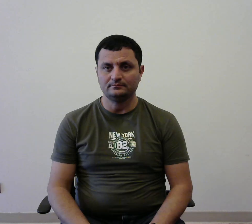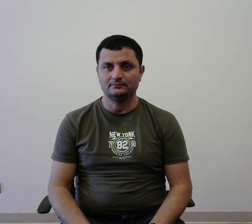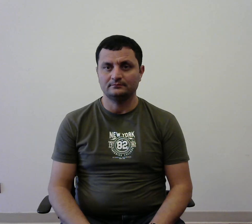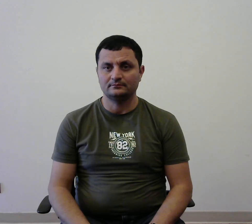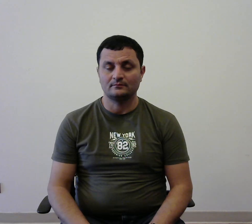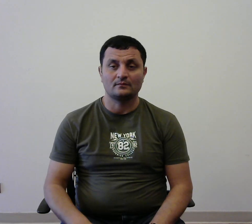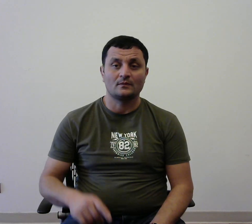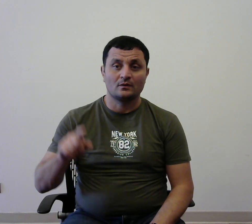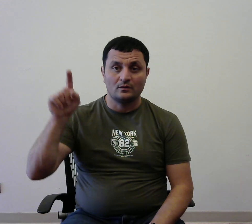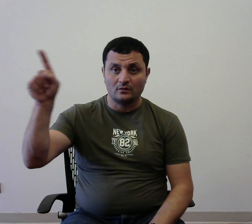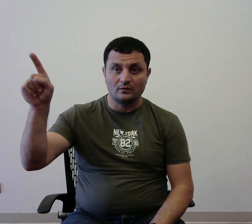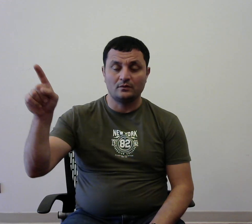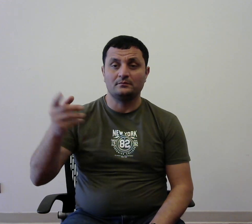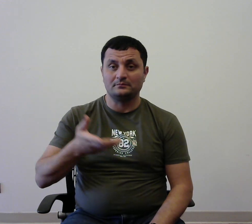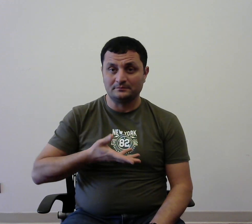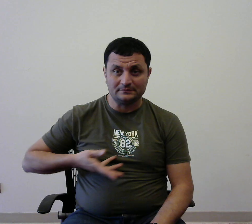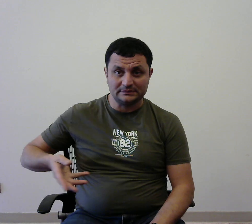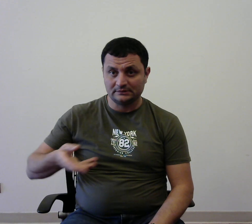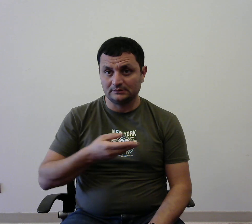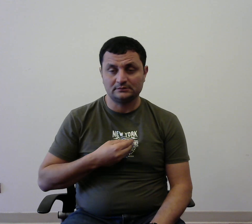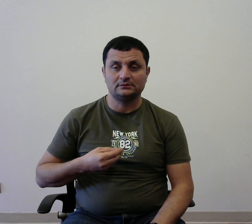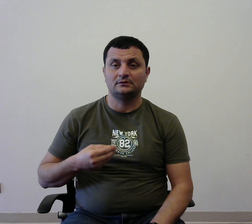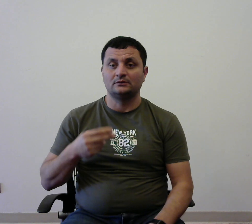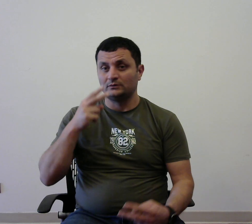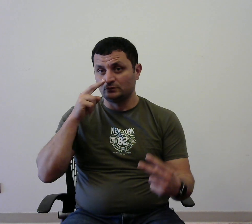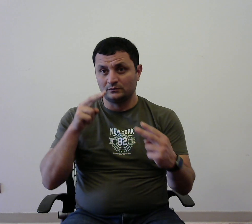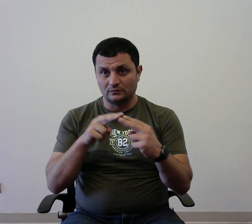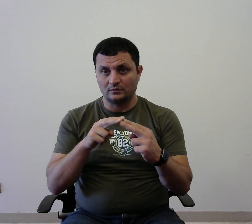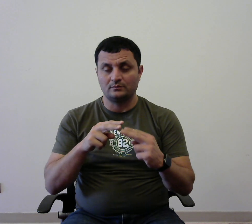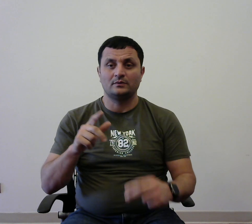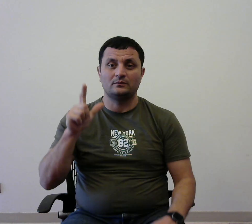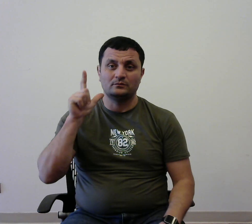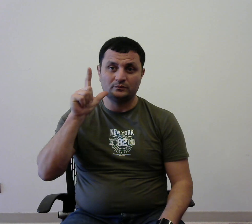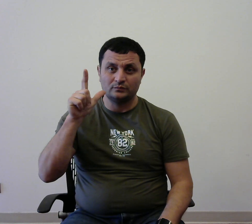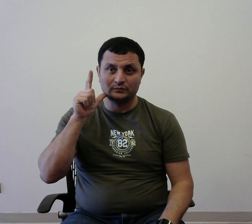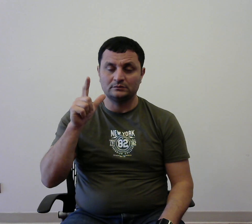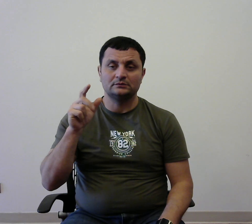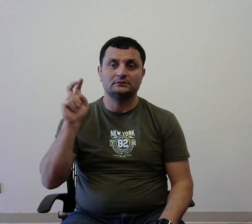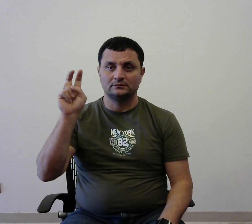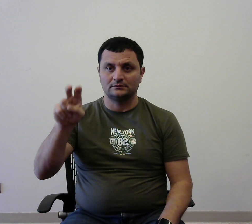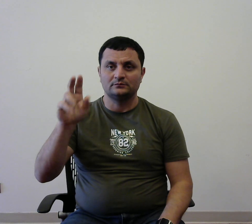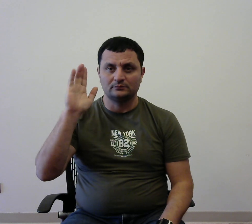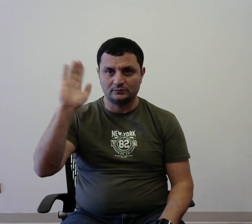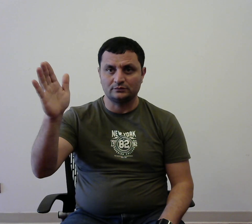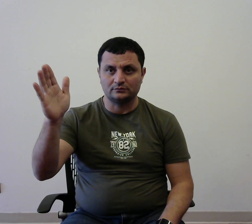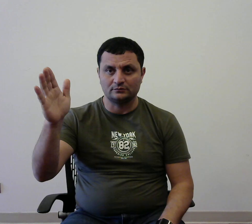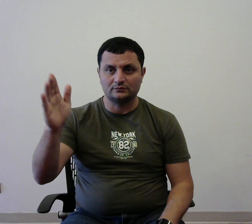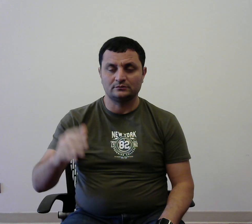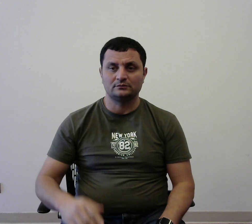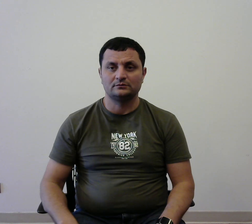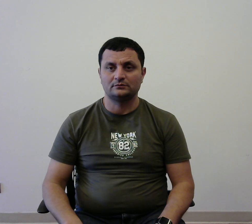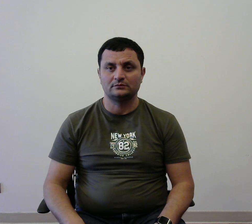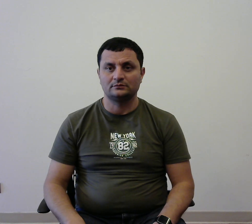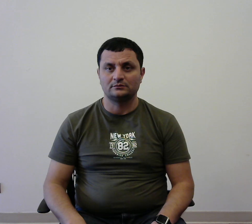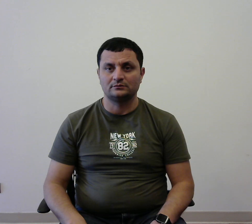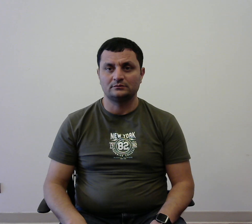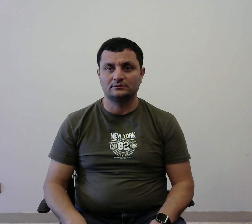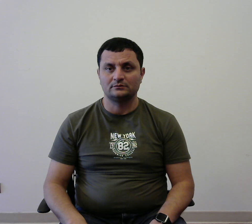O, bizi görməyə birisigün gələcək